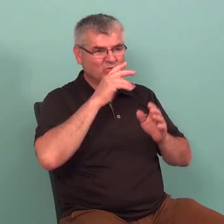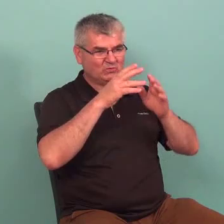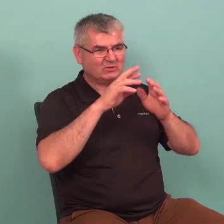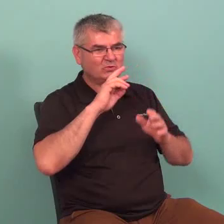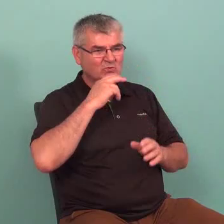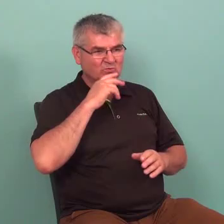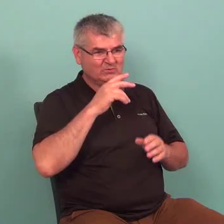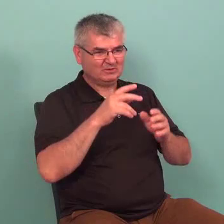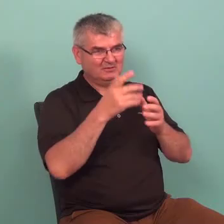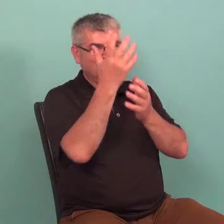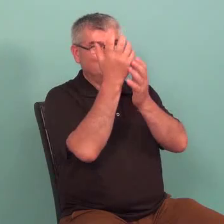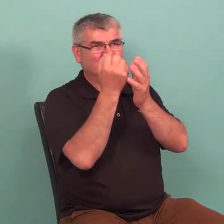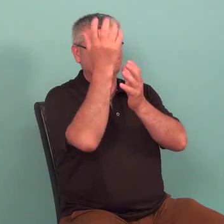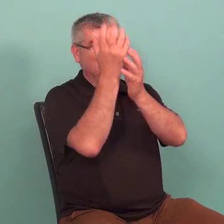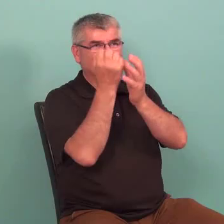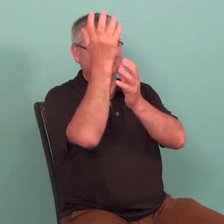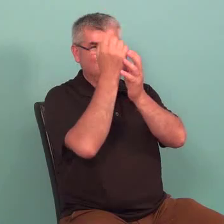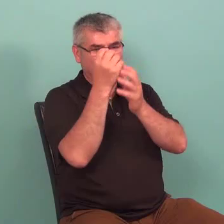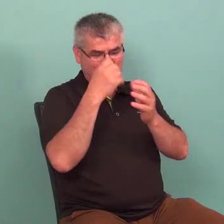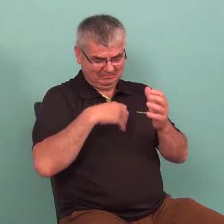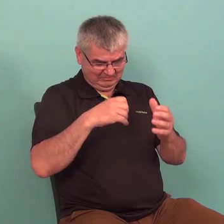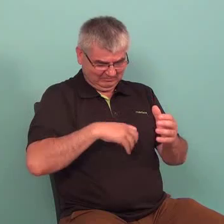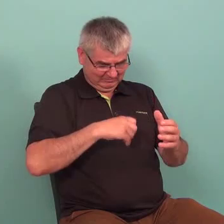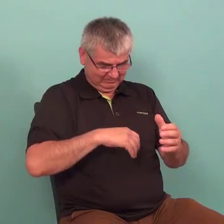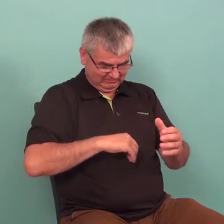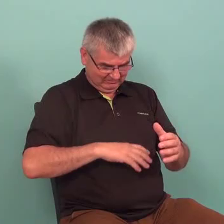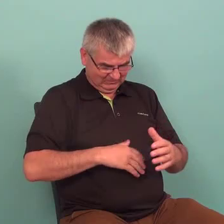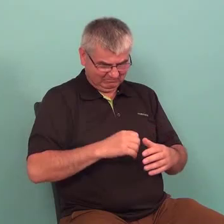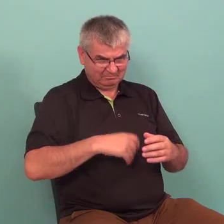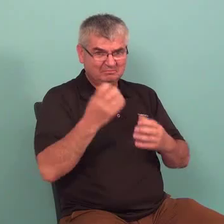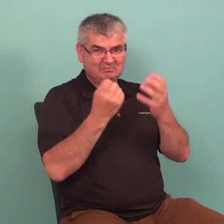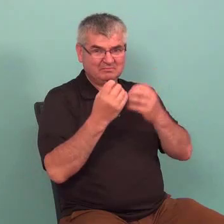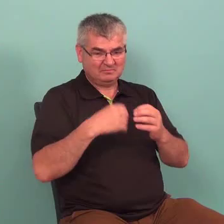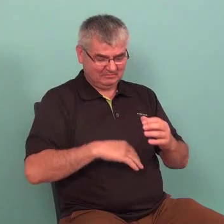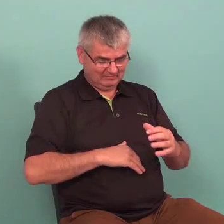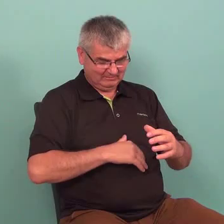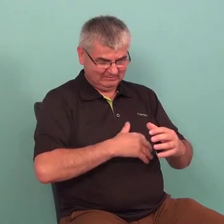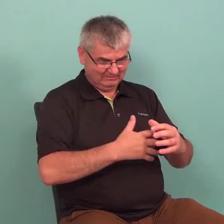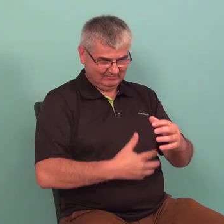Zrywa gruszki, wkłada je do fartucha napełniając go.